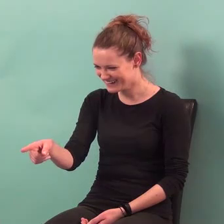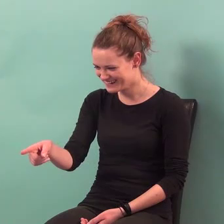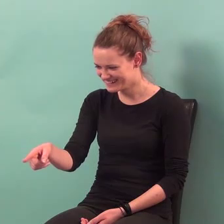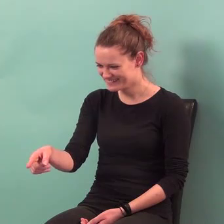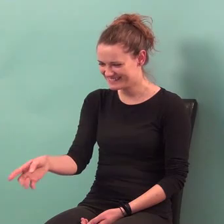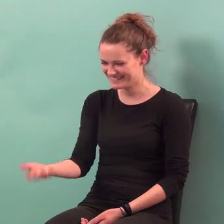Wstawać.